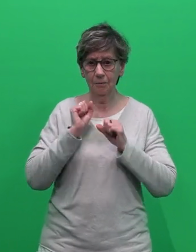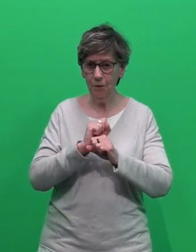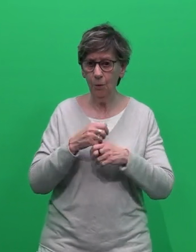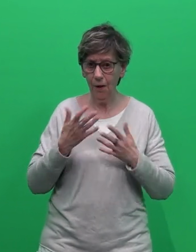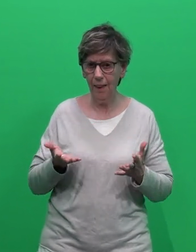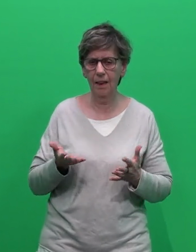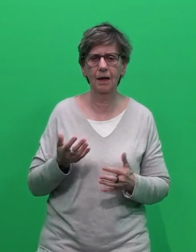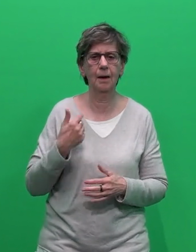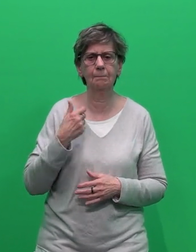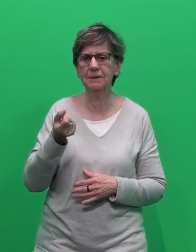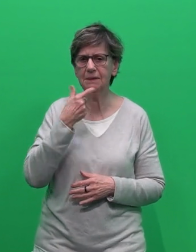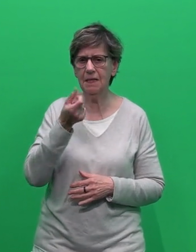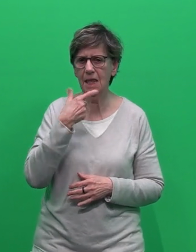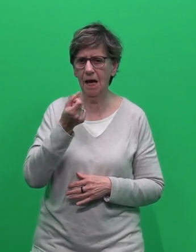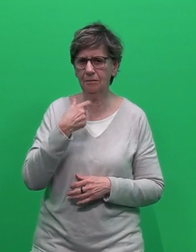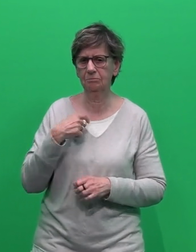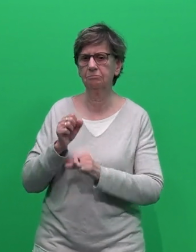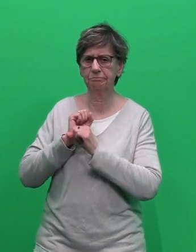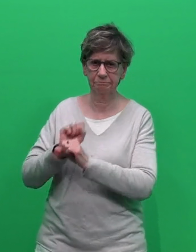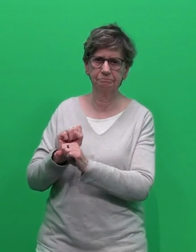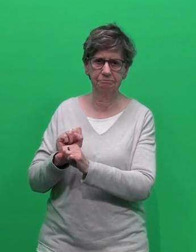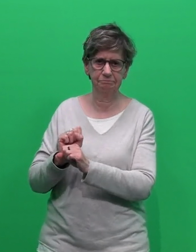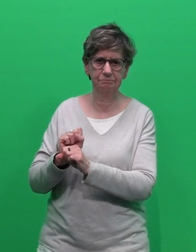Faig servir la pastilla com a mètode de protecció.